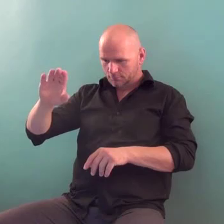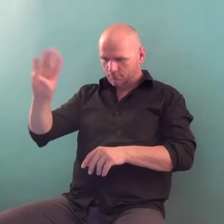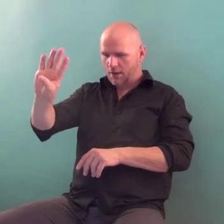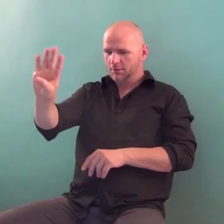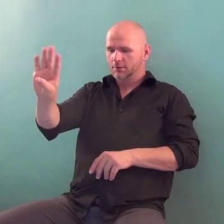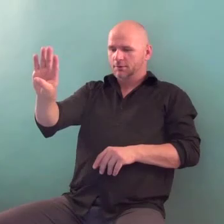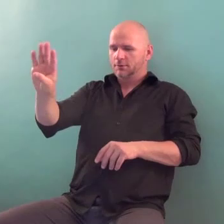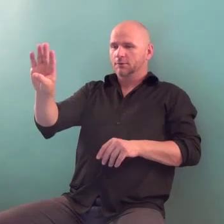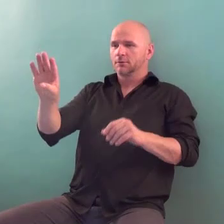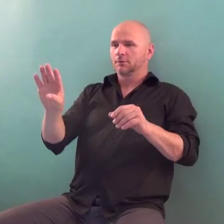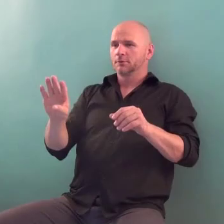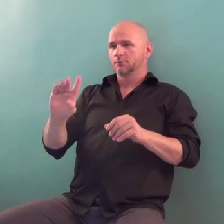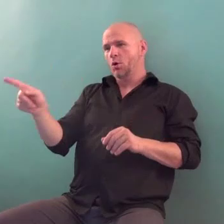O czwartej.